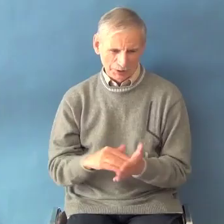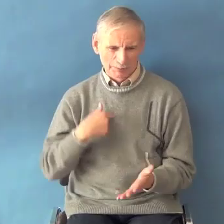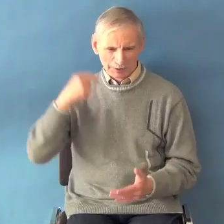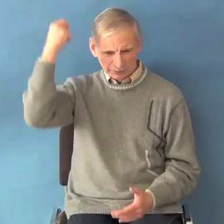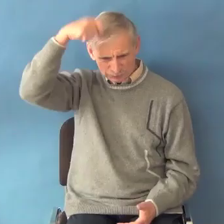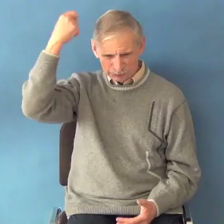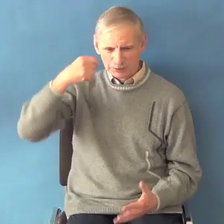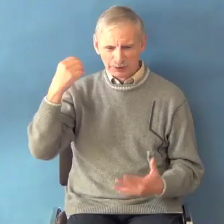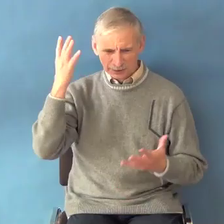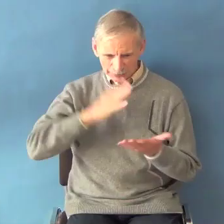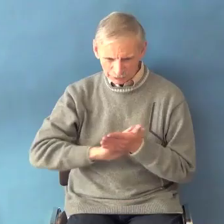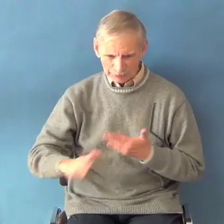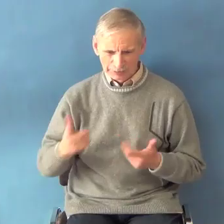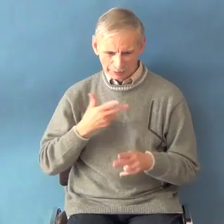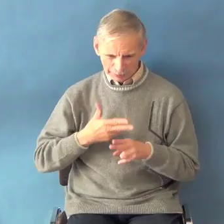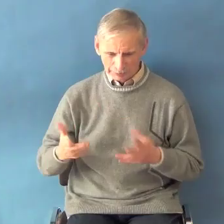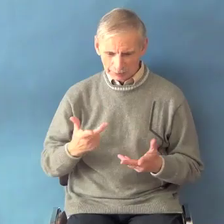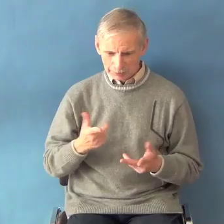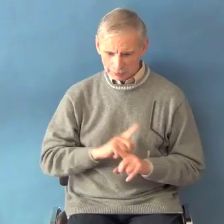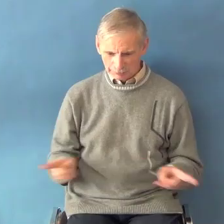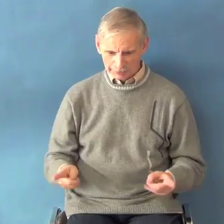Prysznic, czystość - nie wolno.